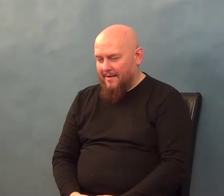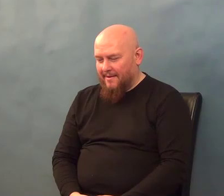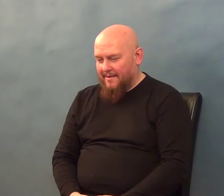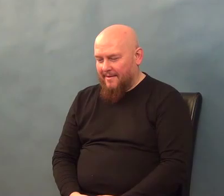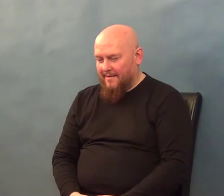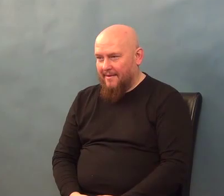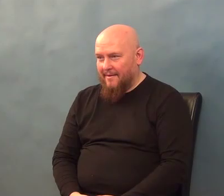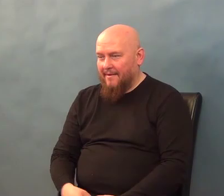Nie ma połączenia.